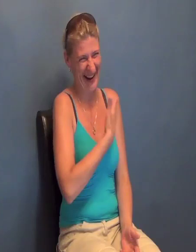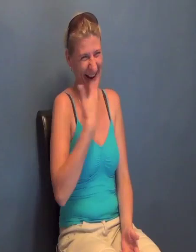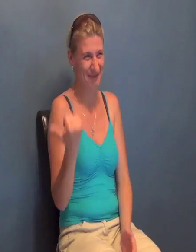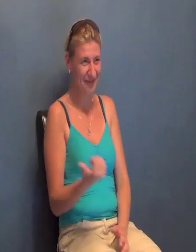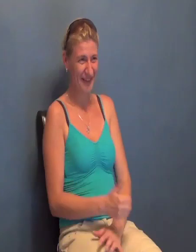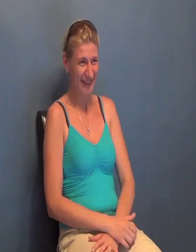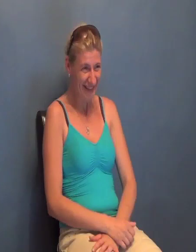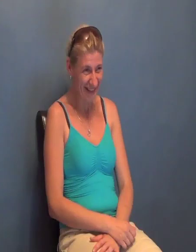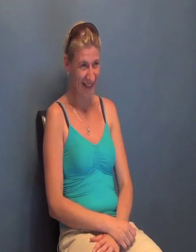Nie ma tego.